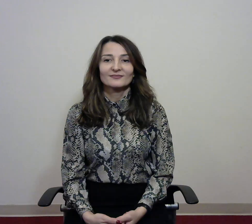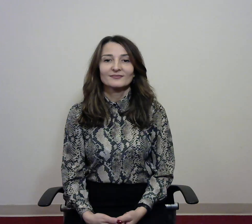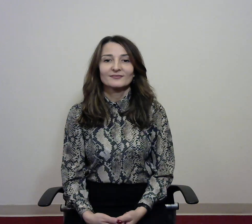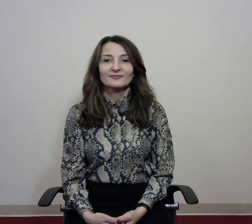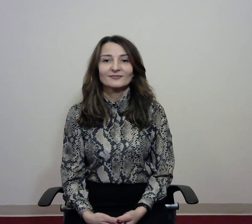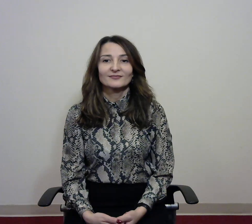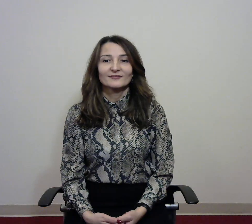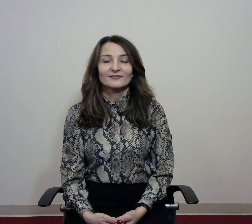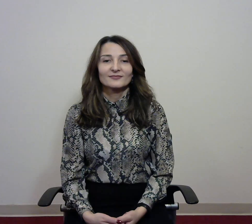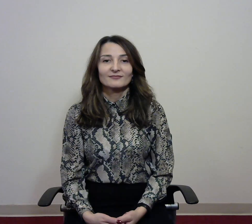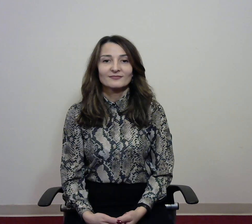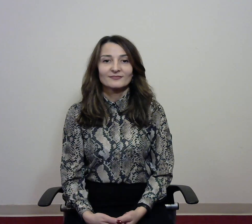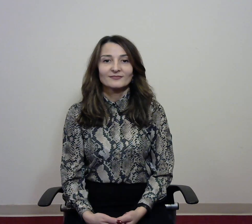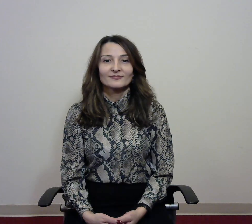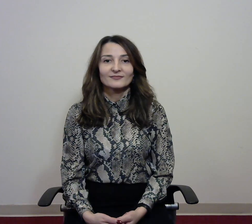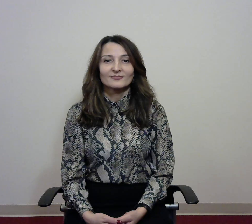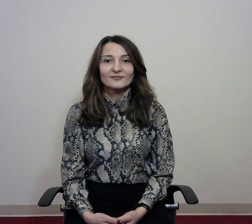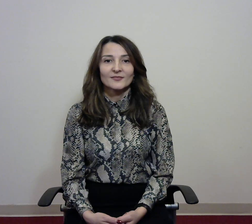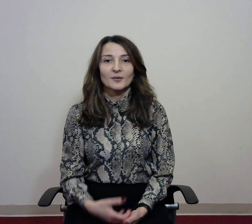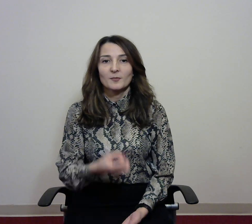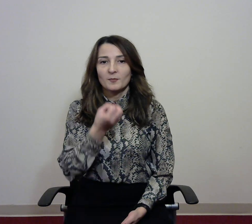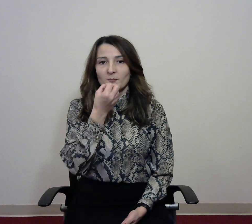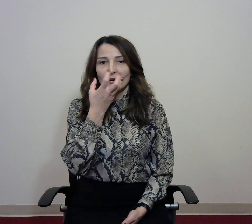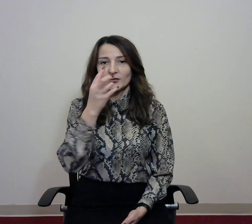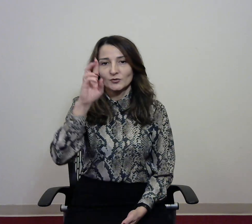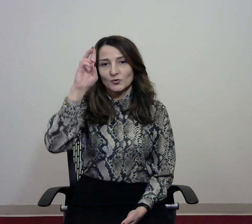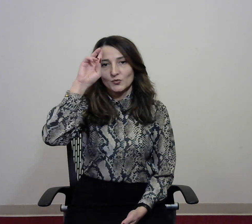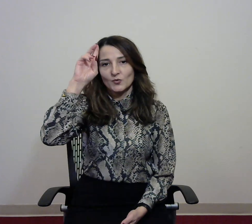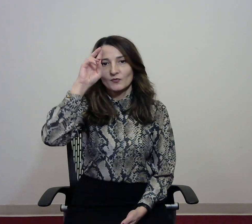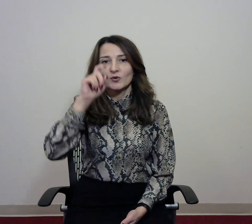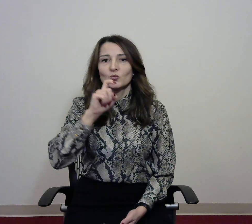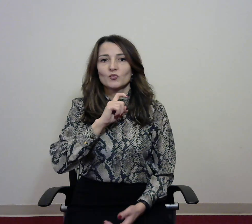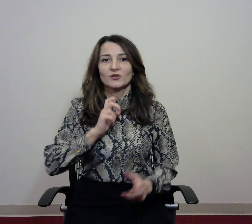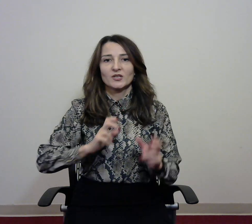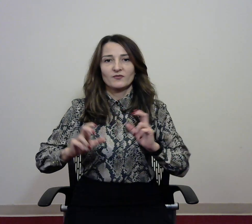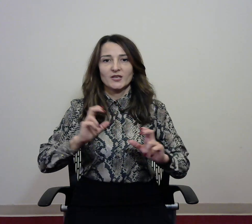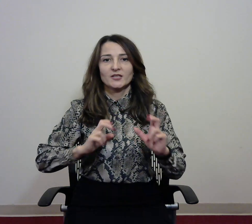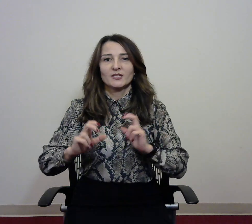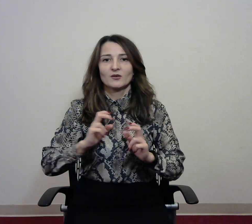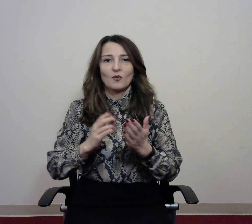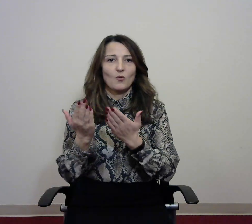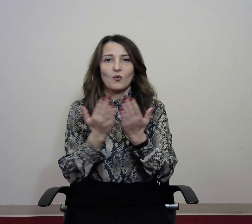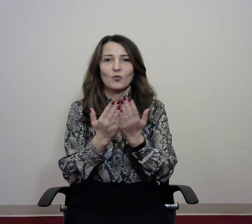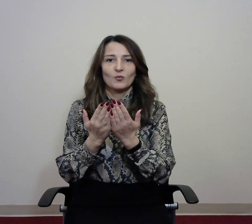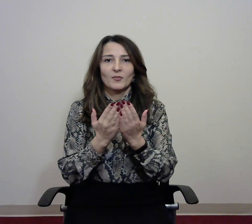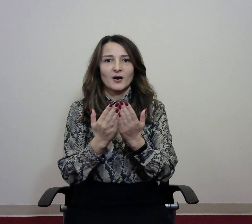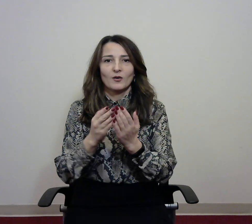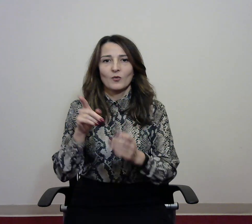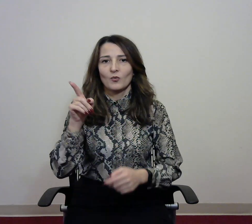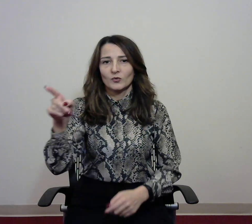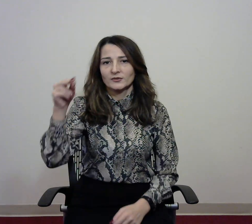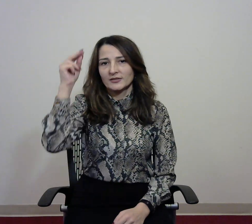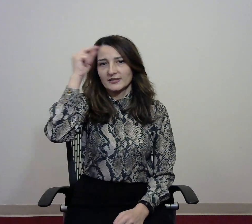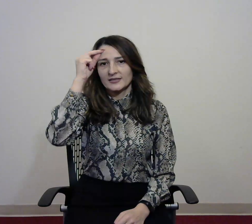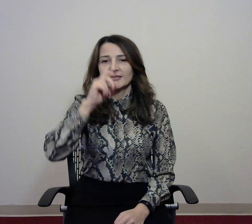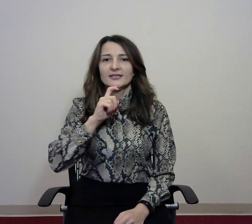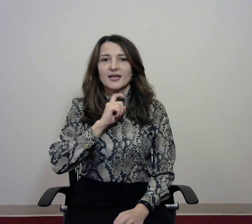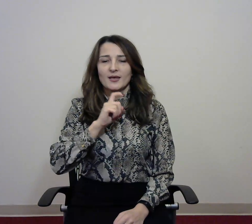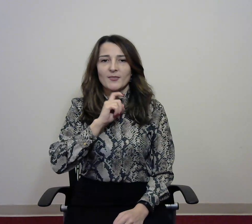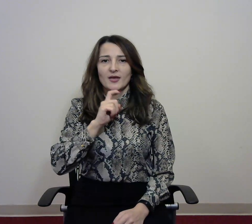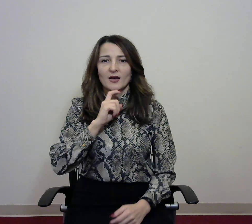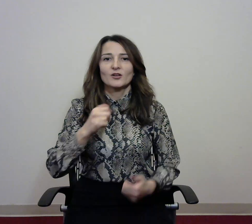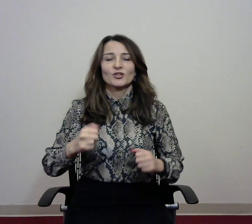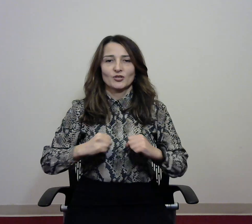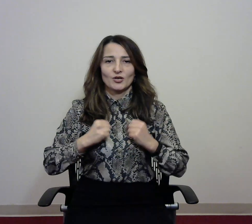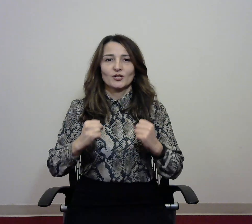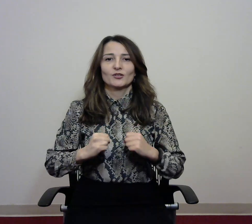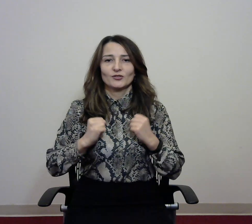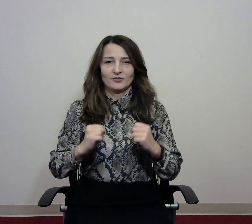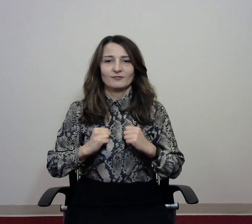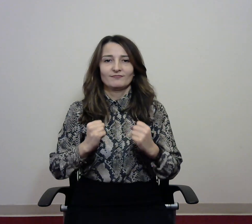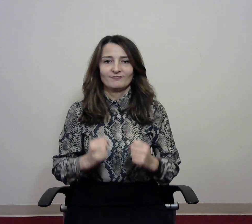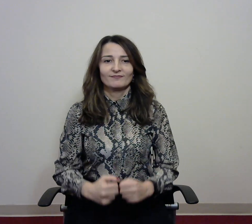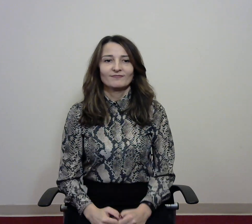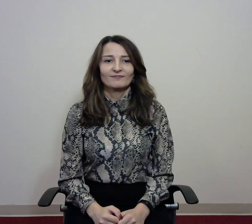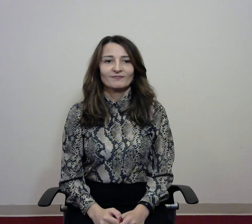Bakı Dövlət Universitetində oxuyan o tələbə çalışqandır